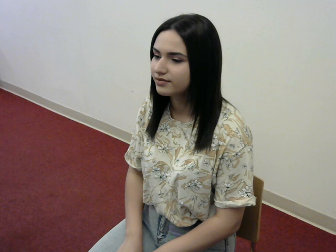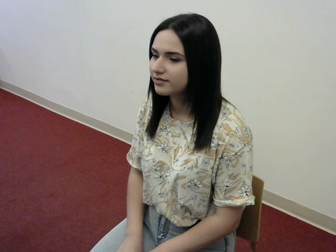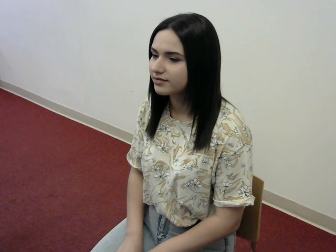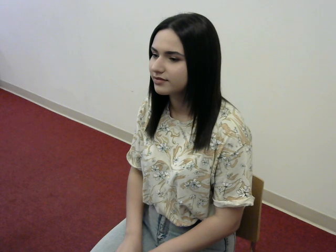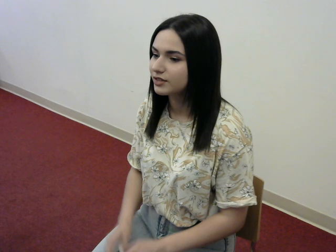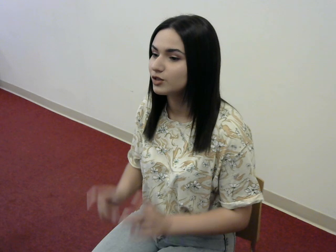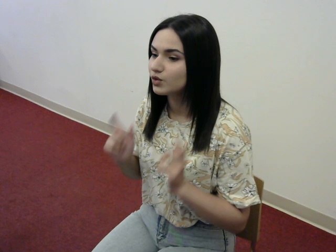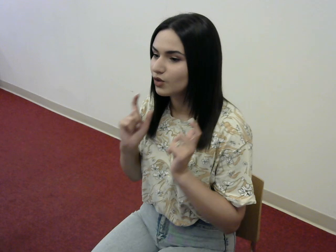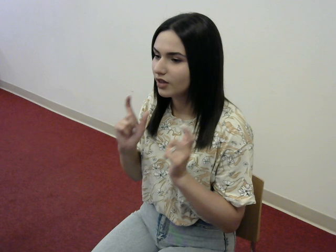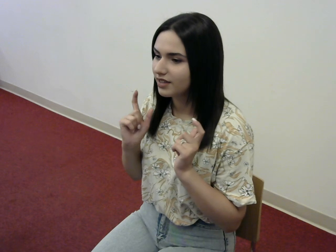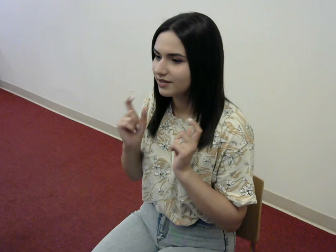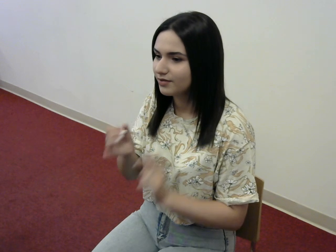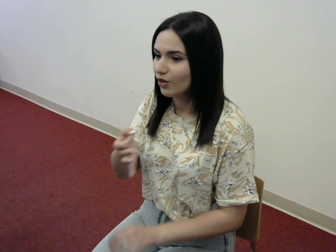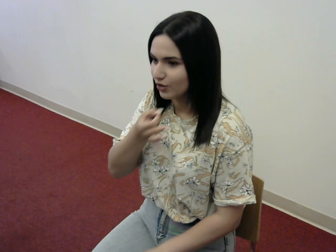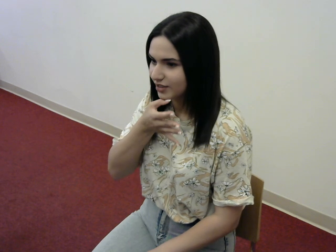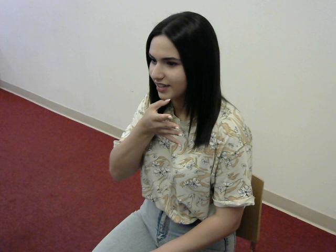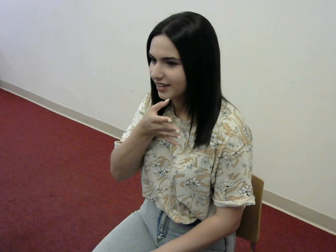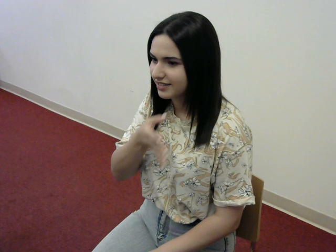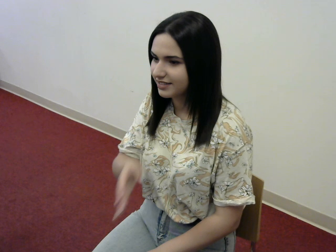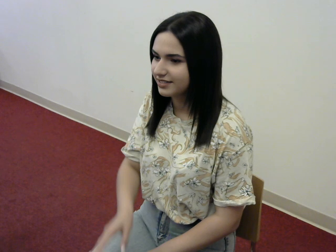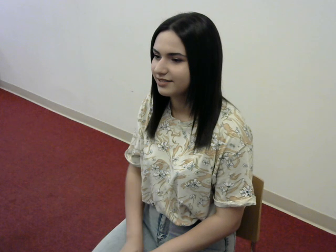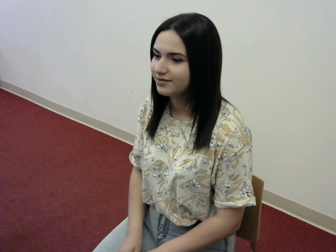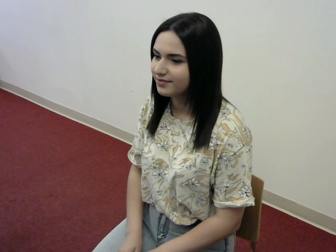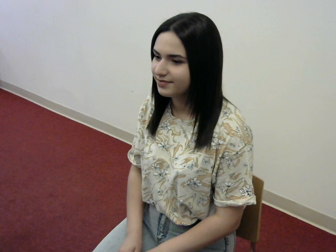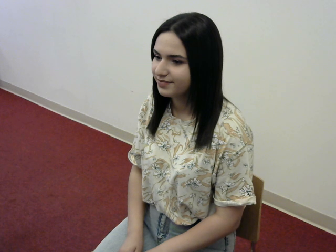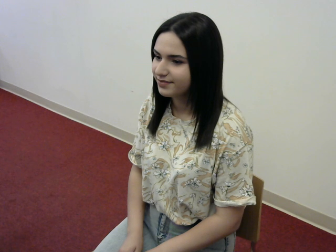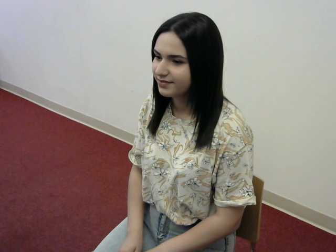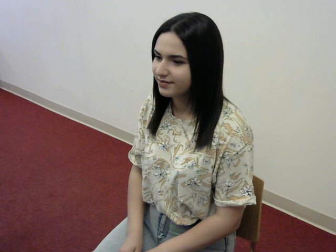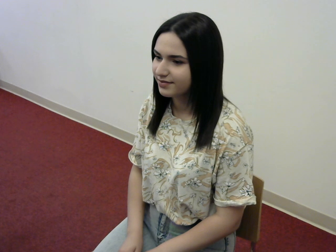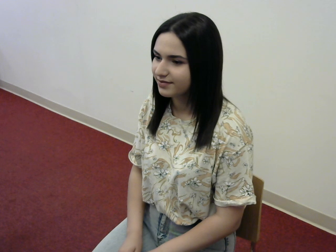Köynəyim xoşuna gəlir?